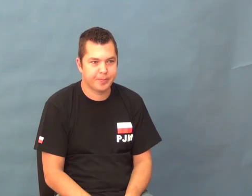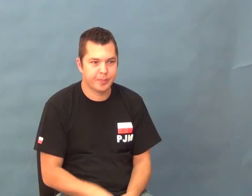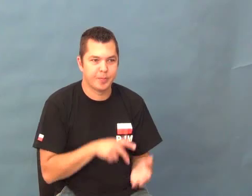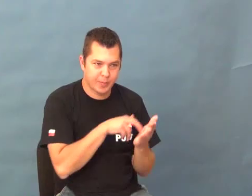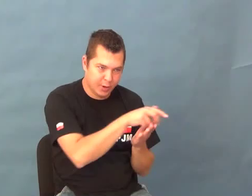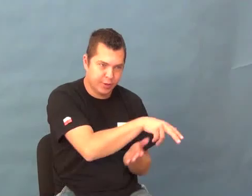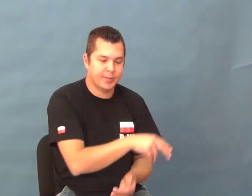Iść.